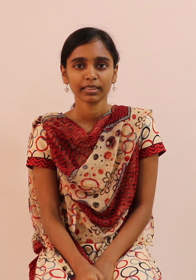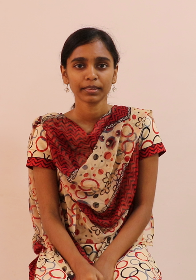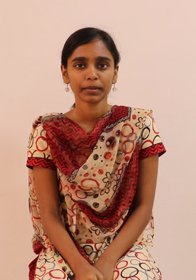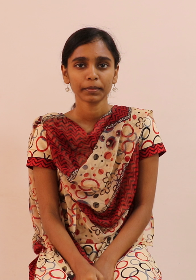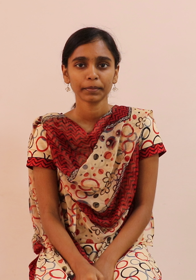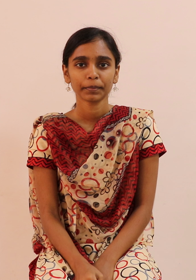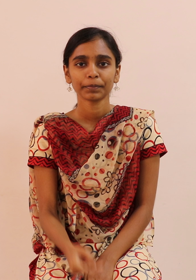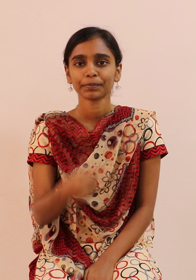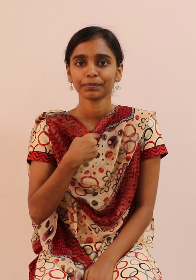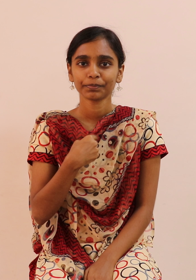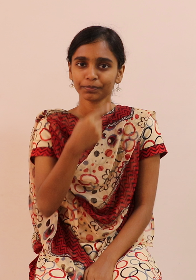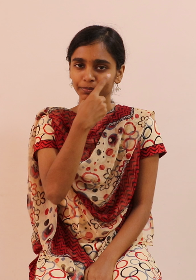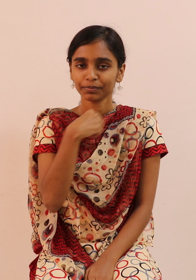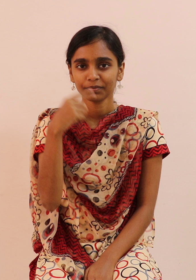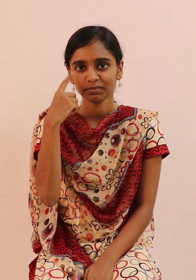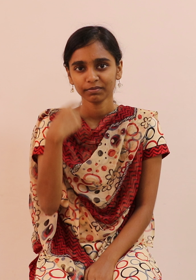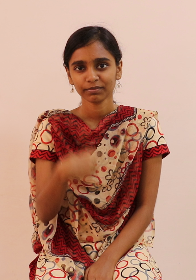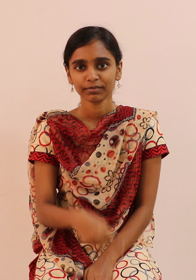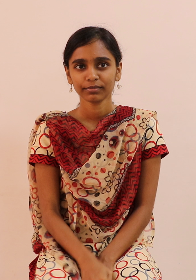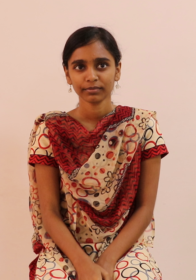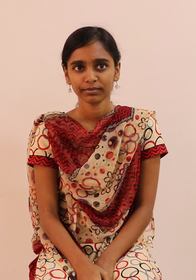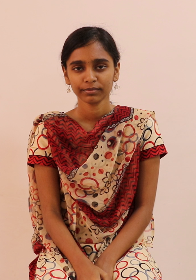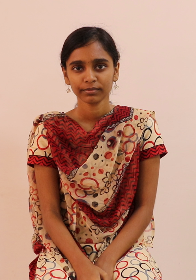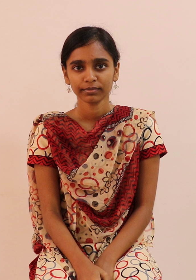i am crying